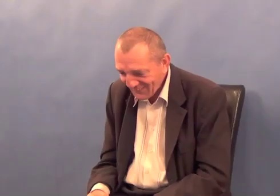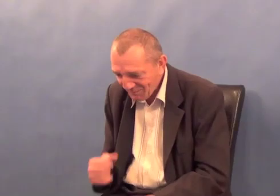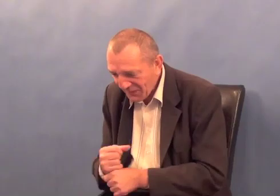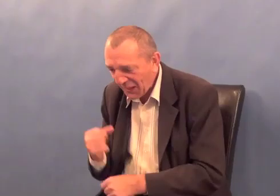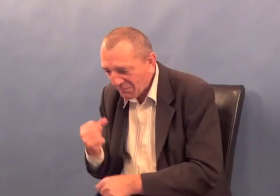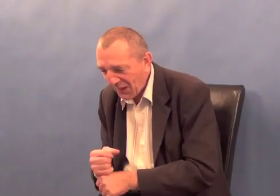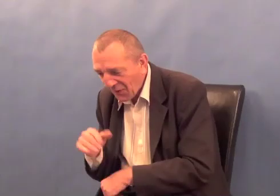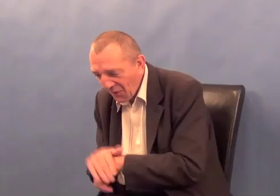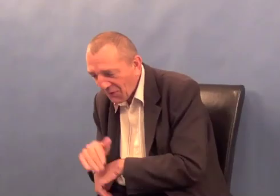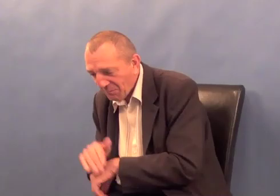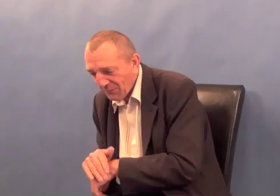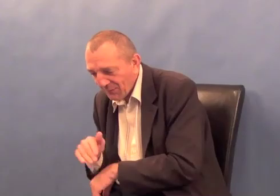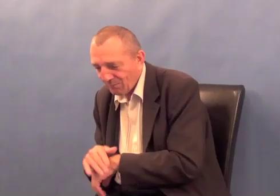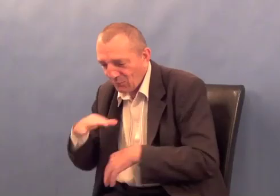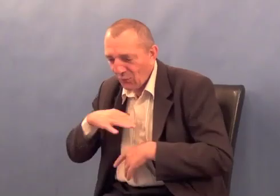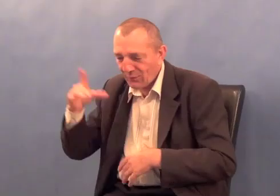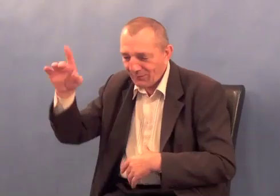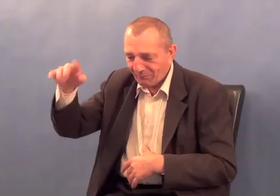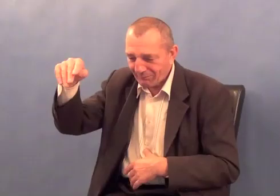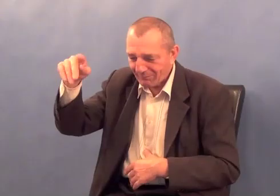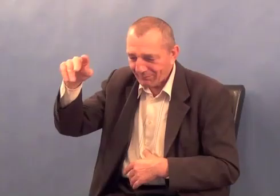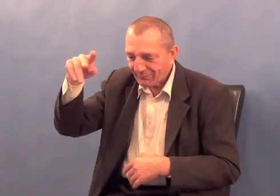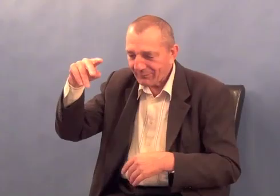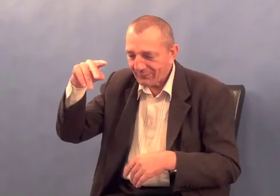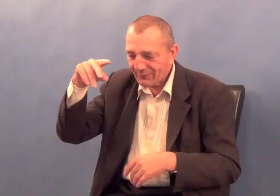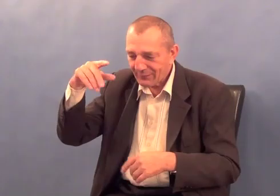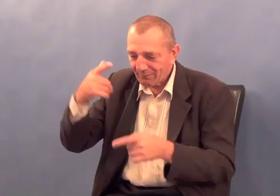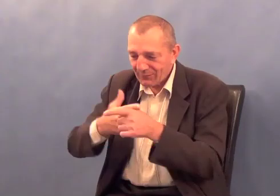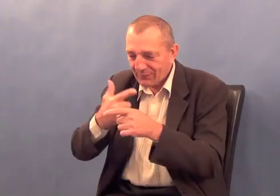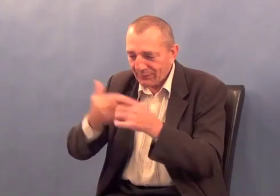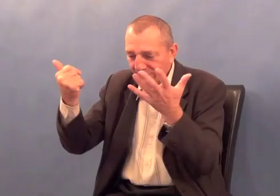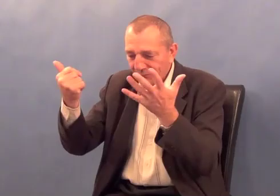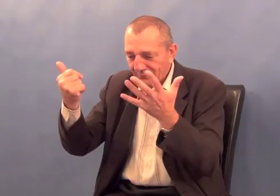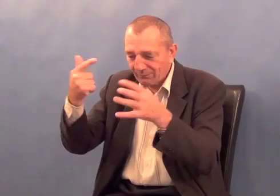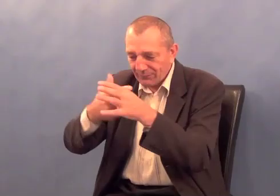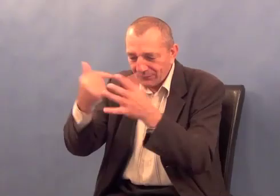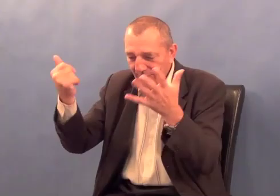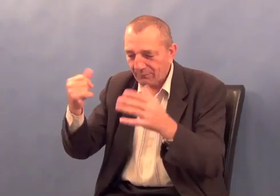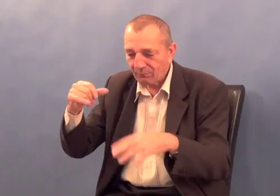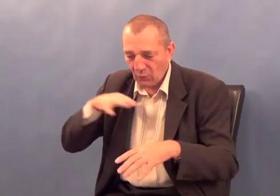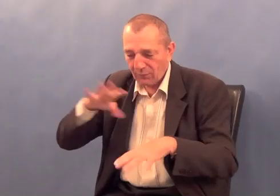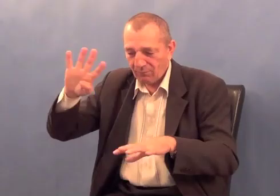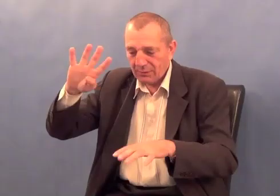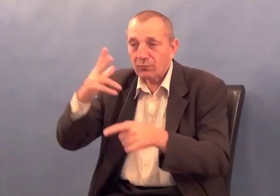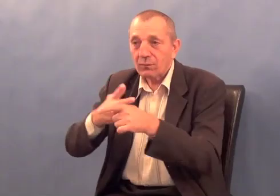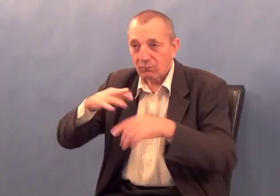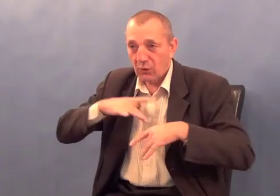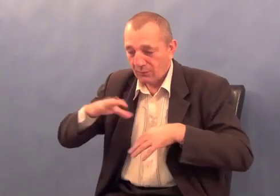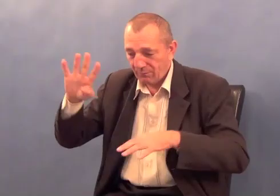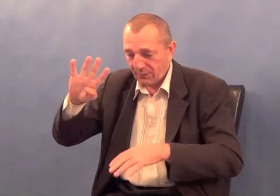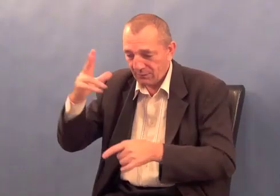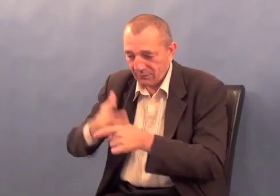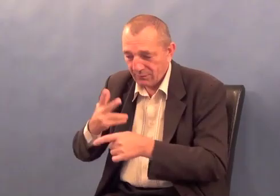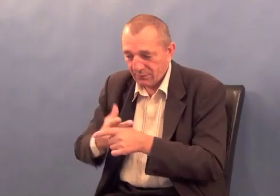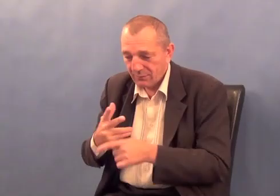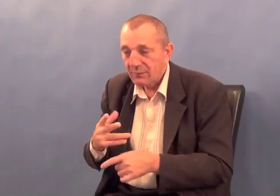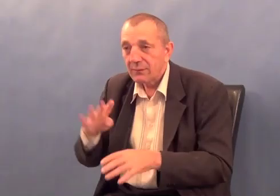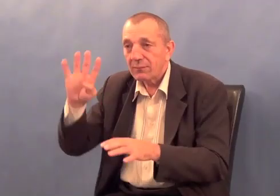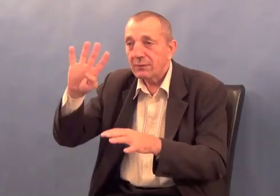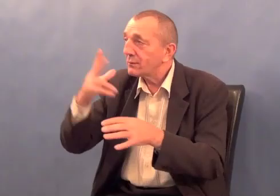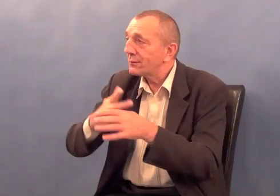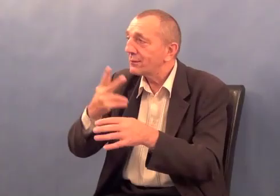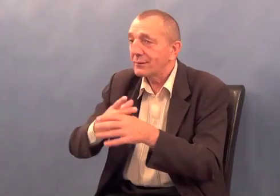Praca, praca, umówione, umówione, wolne...hej, dwudziesty szósty, dwudziestego szóstego wolne, czwarta trzydzieści jest wolna.